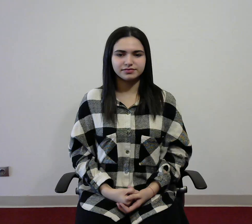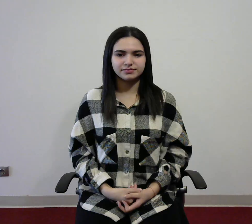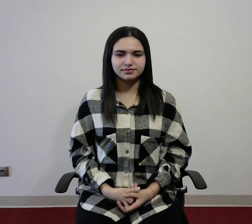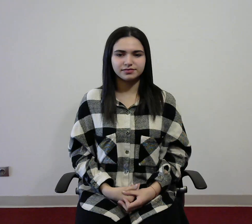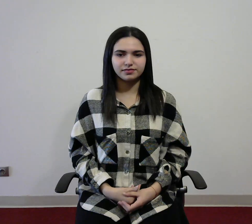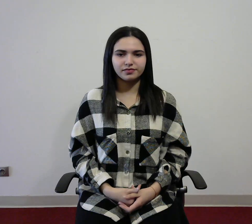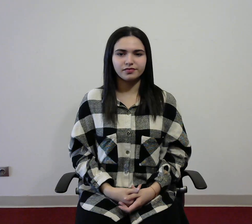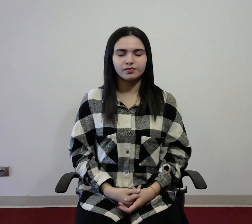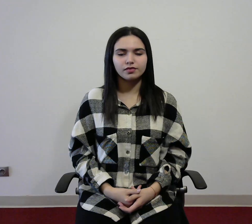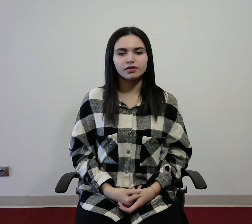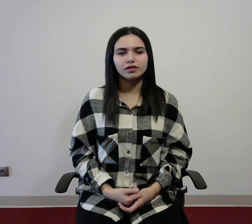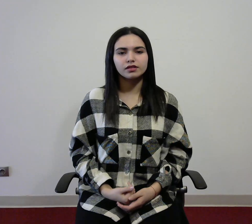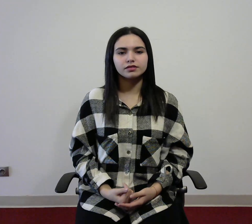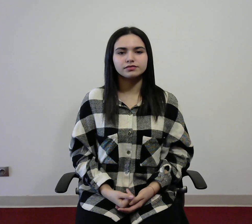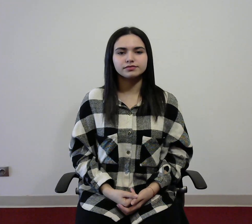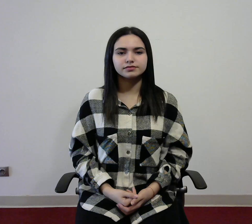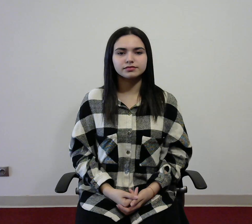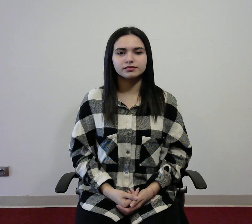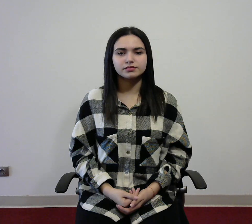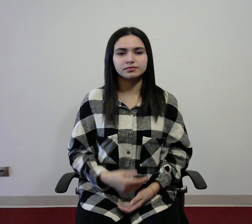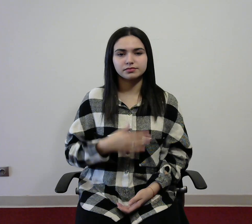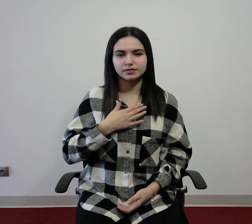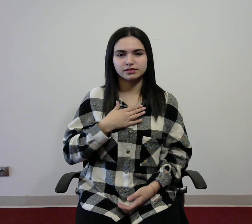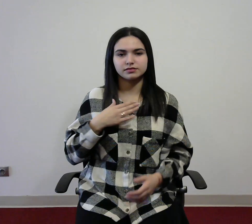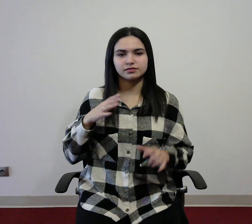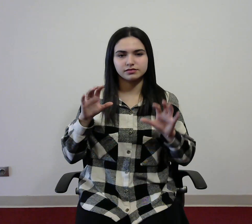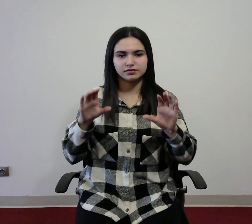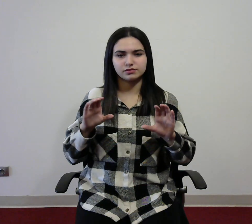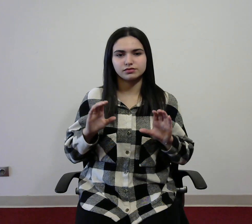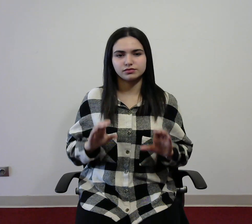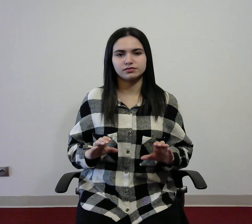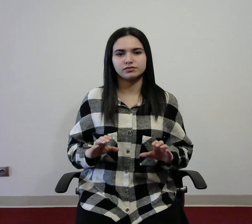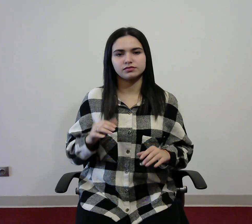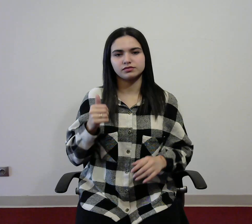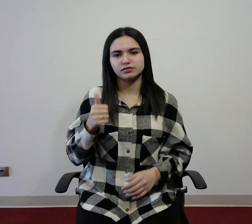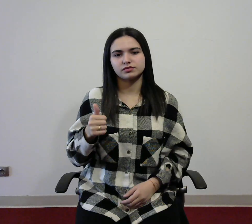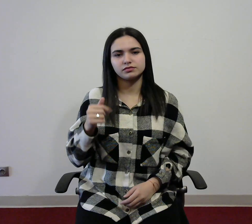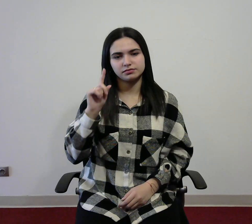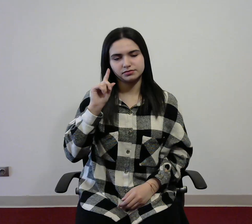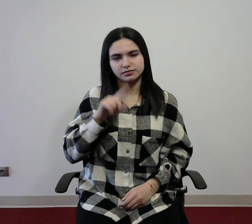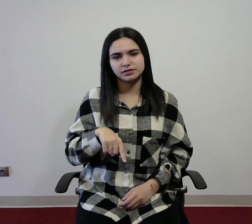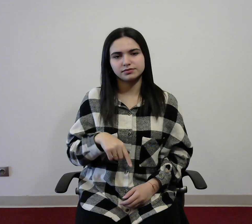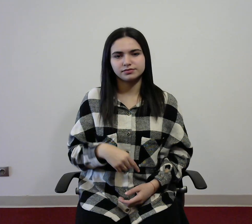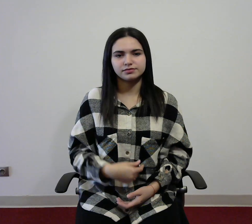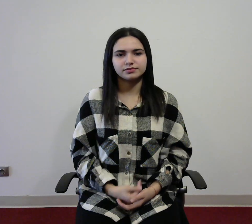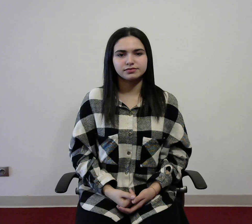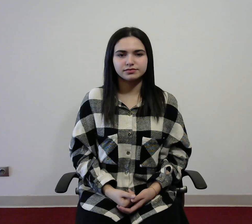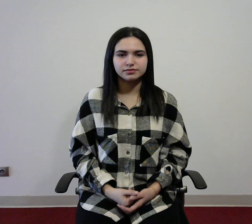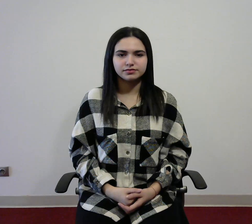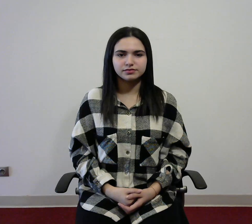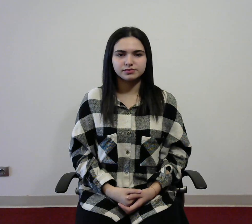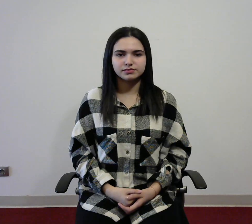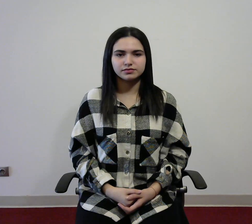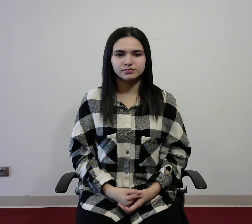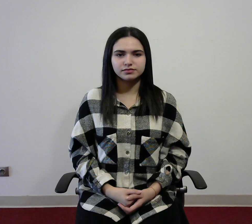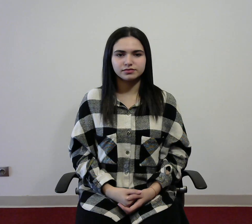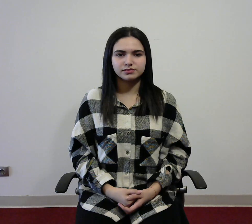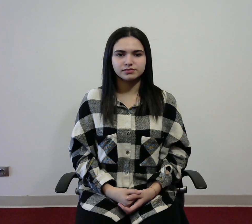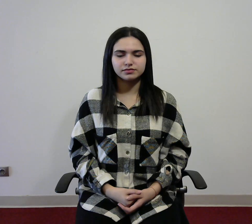Mən qanunvericiliyi yaxşı bilirəm